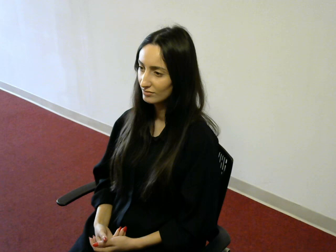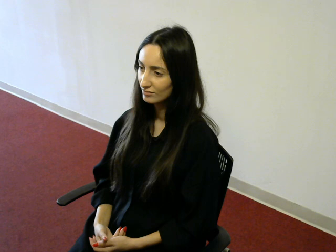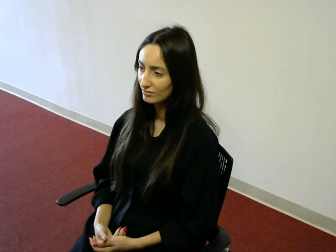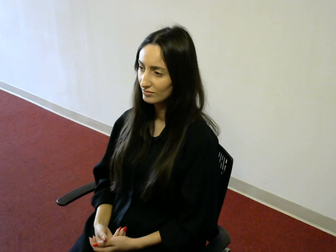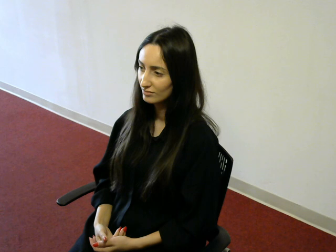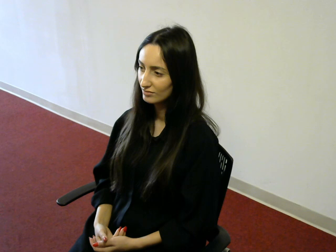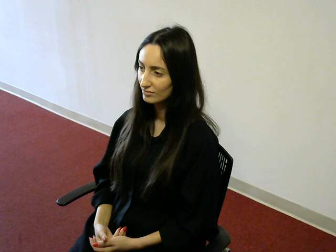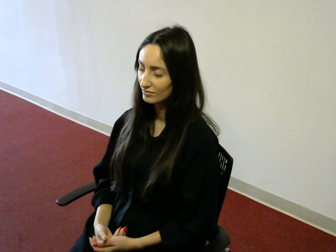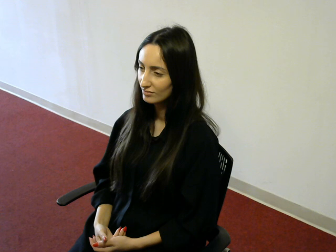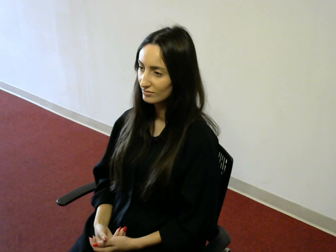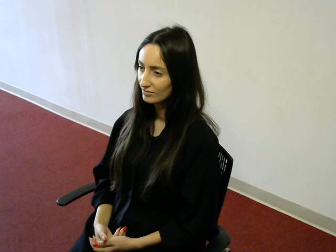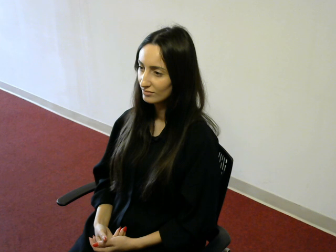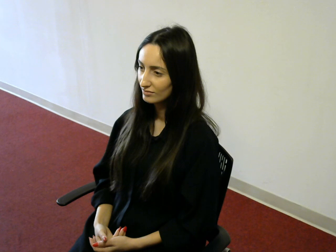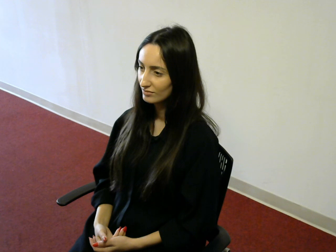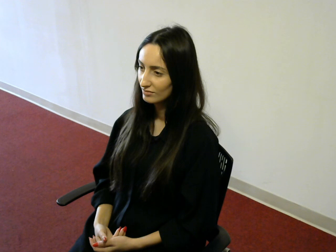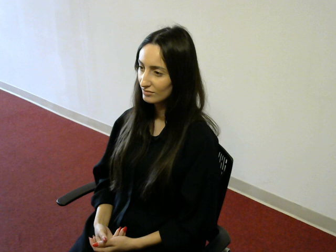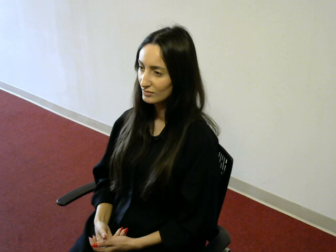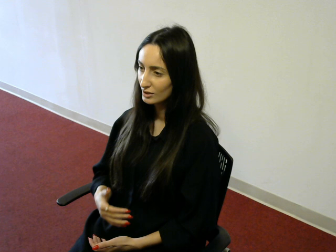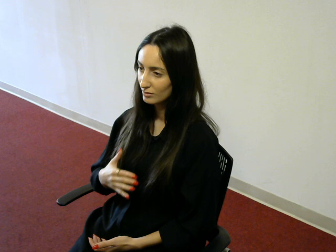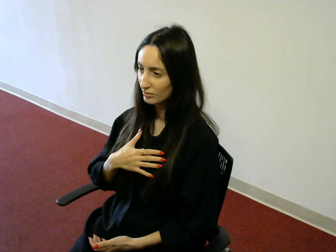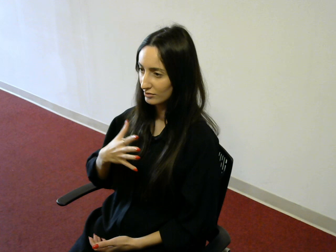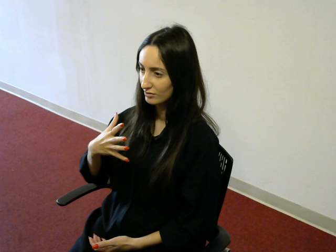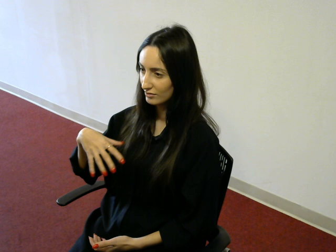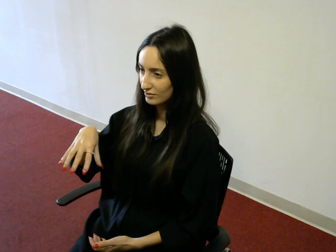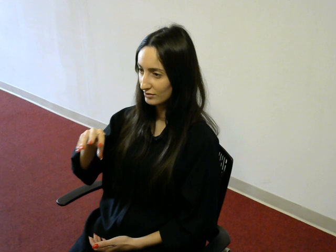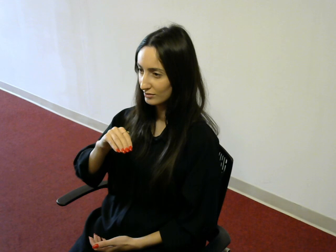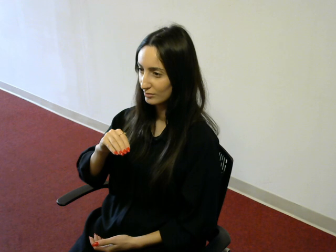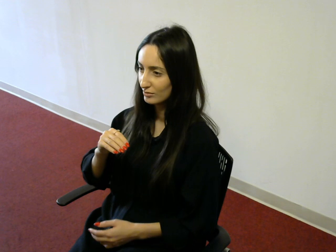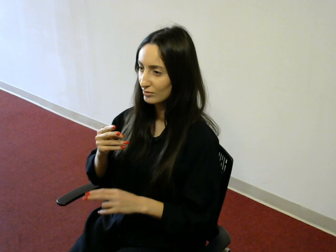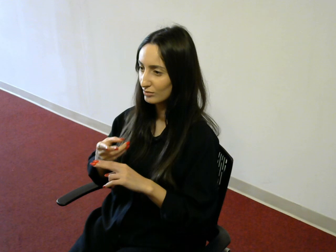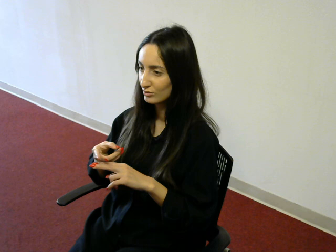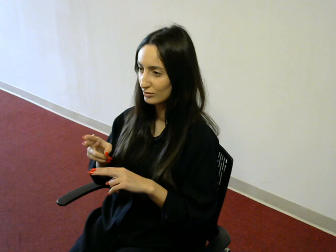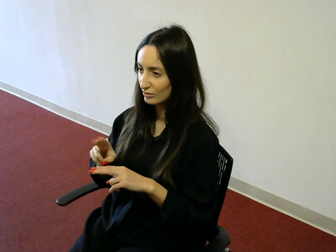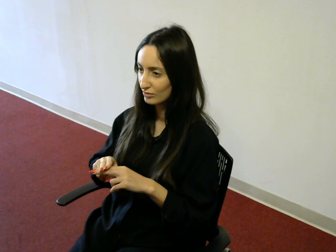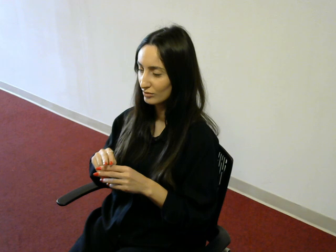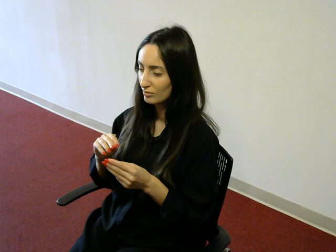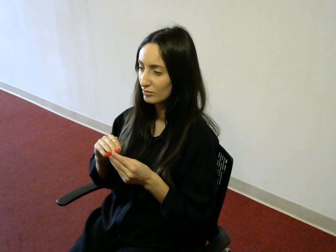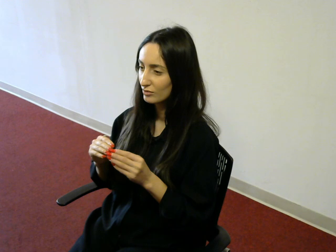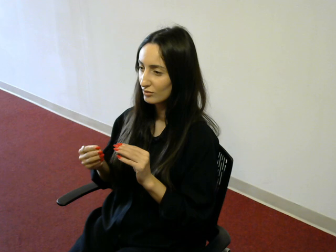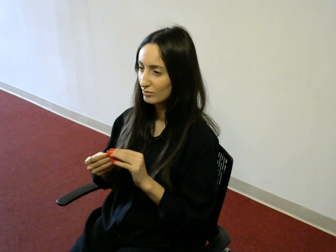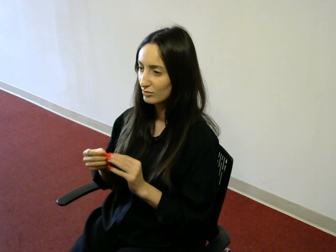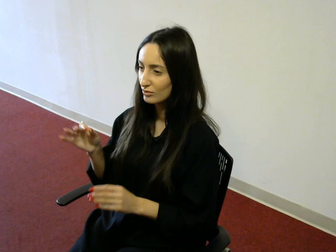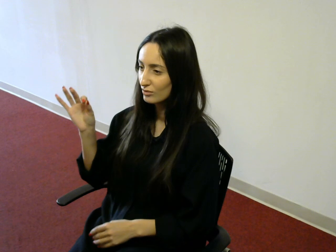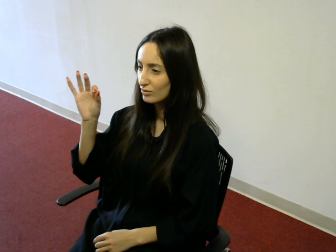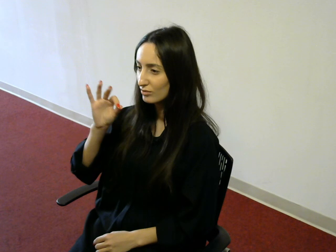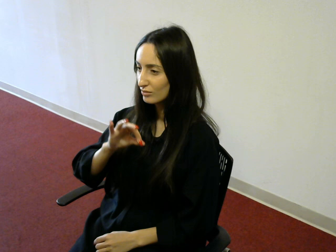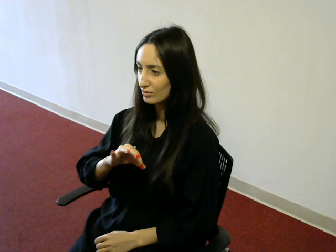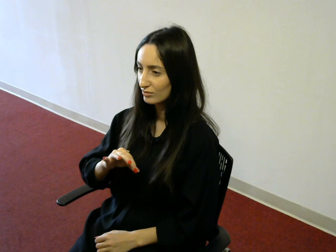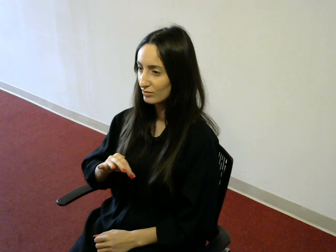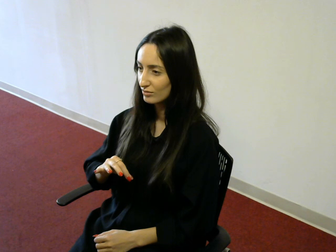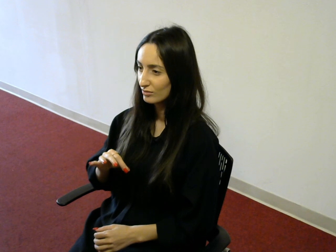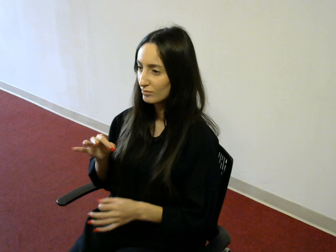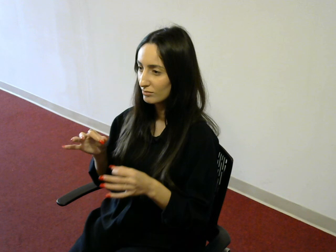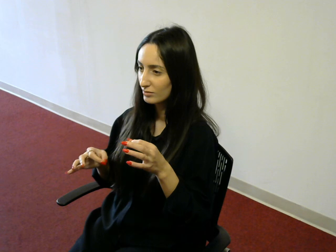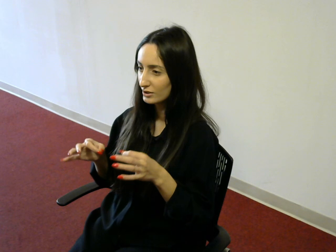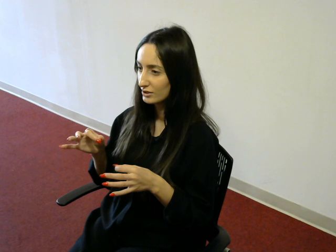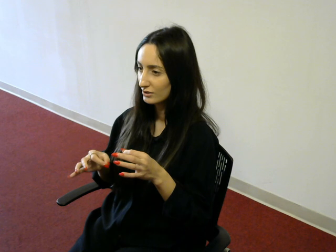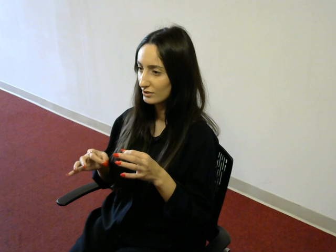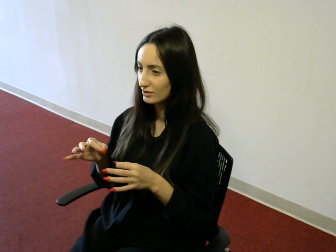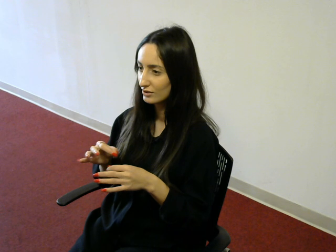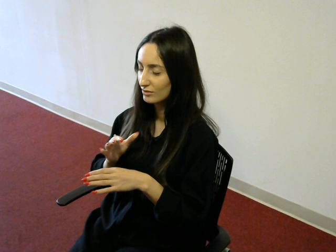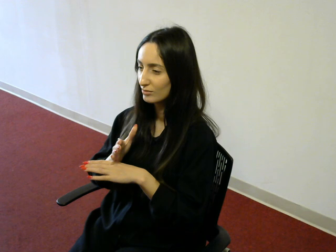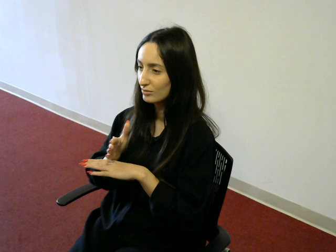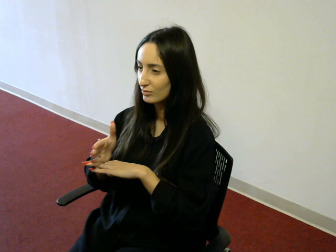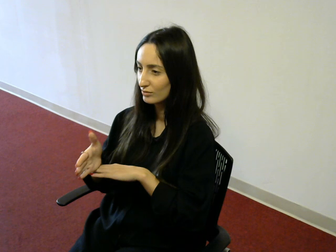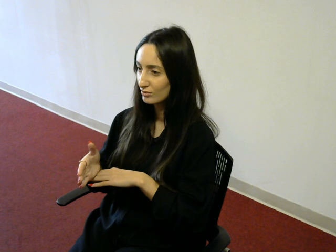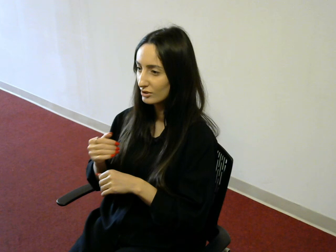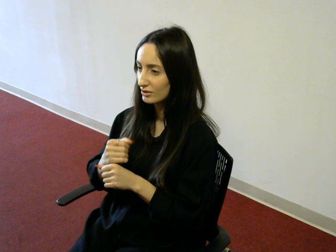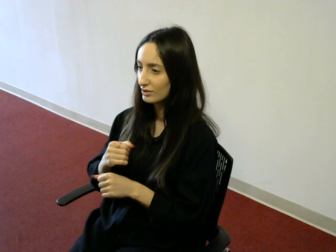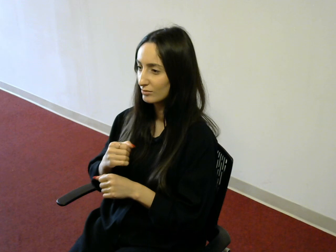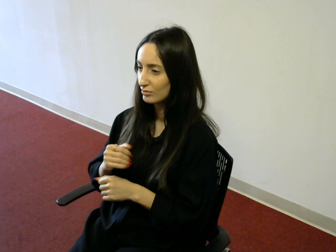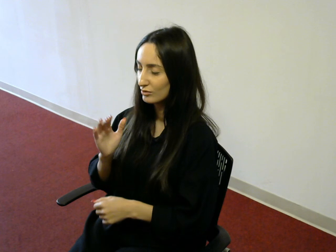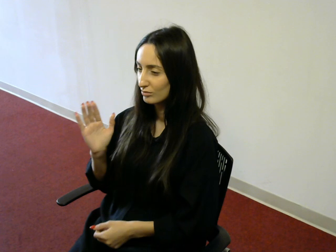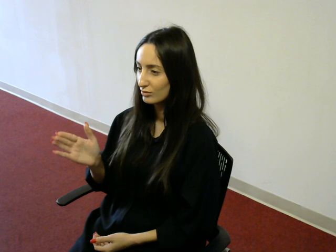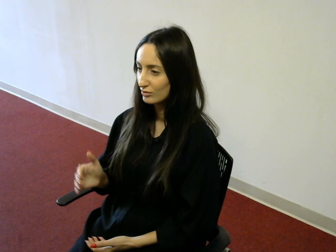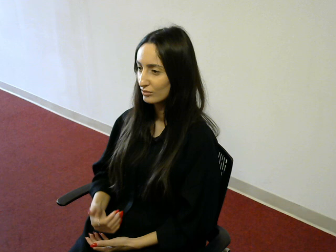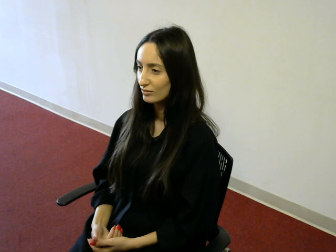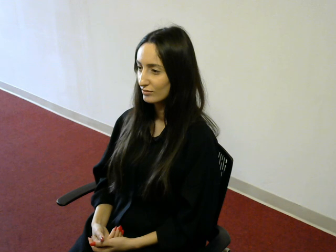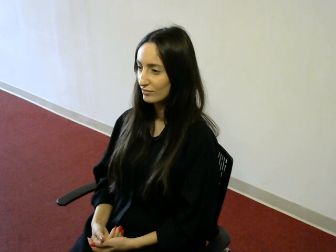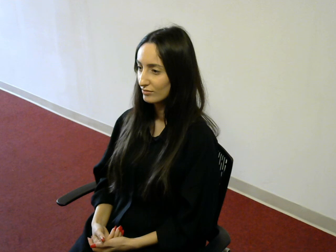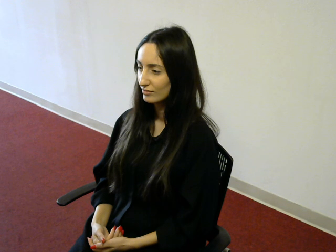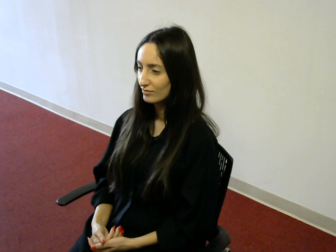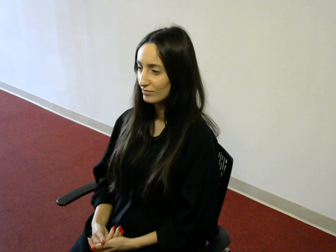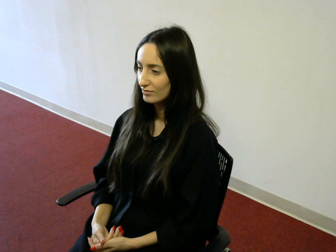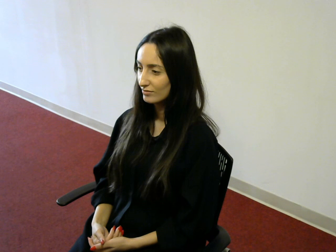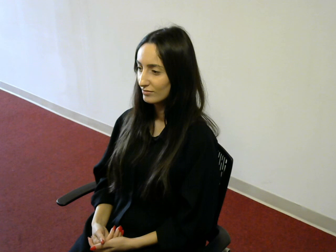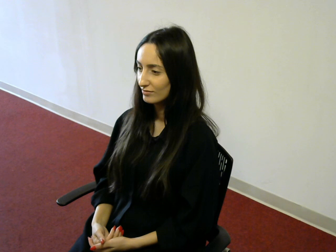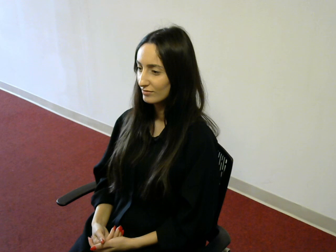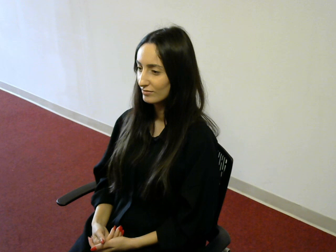Biz bu məsələ ilə bağlı məhkəməyə müraciət edəcəyik